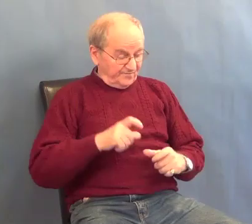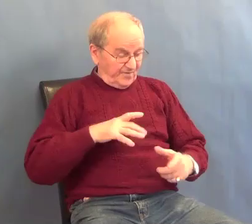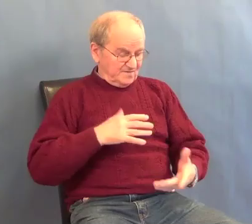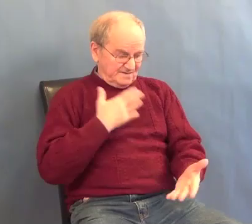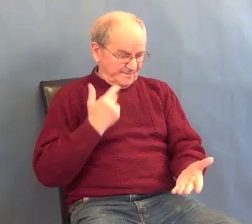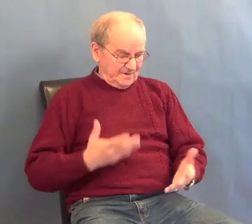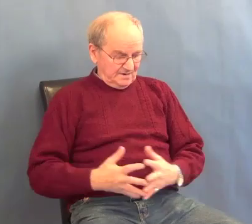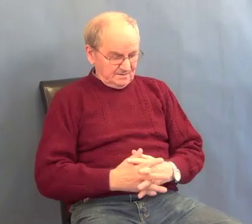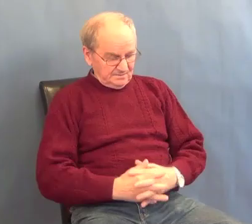Nie mam wolnego.